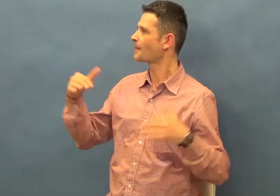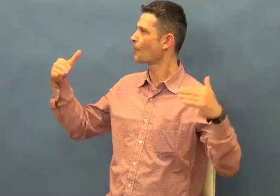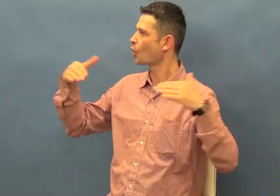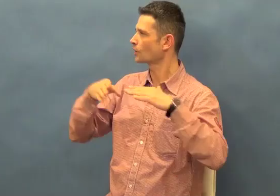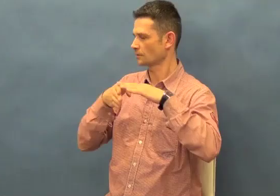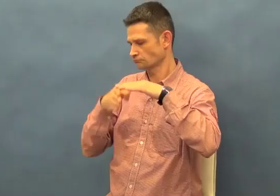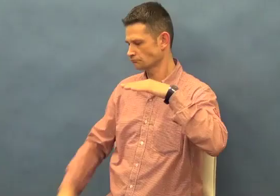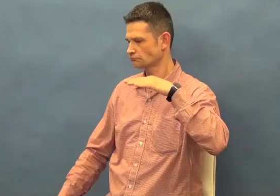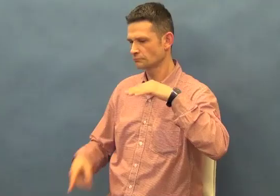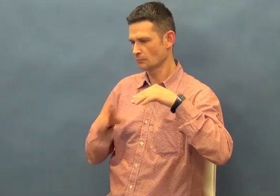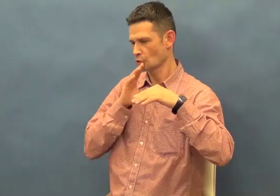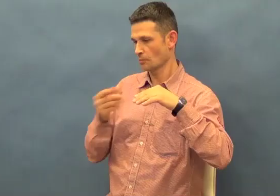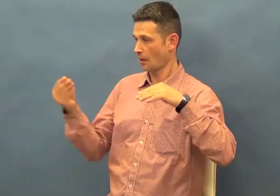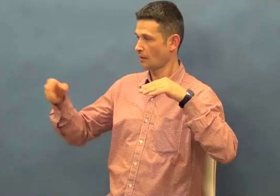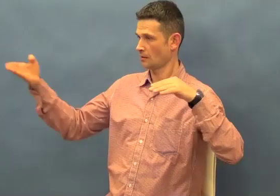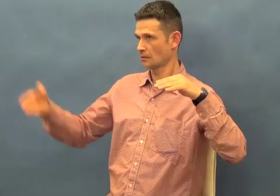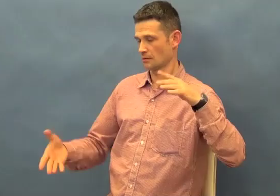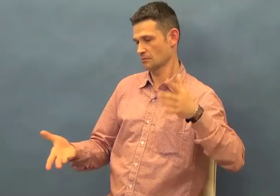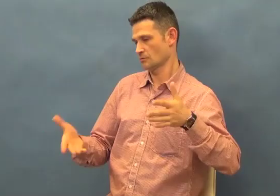Niebezpieczny skos, spad przy trasie samochodowej.